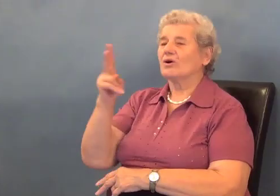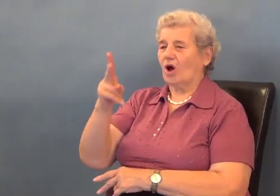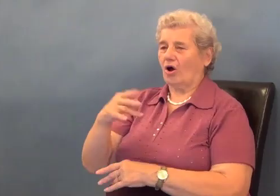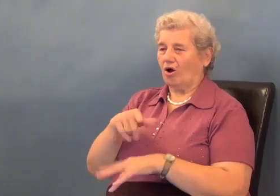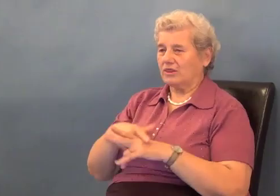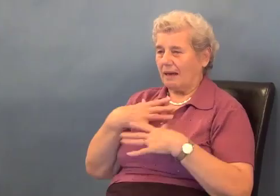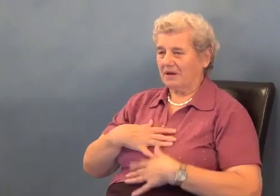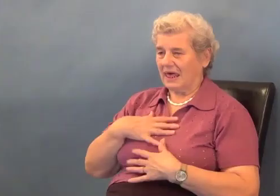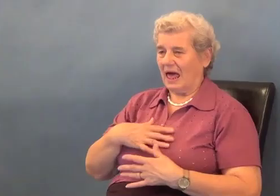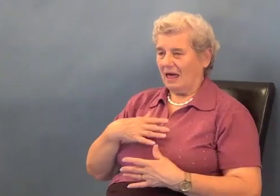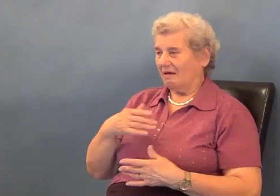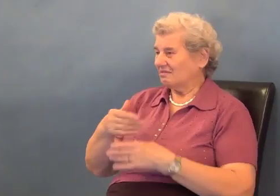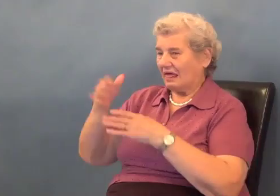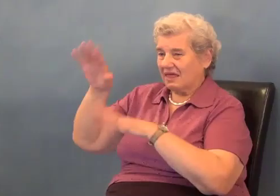Kto konia myje?